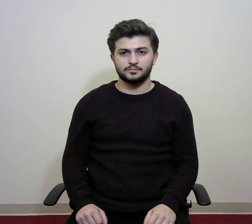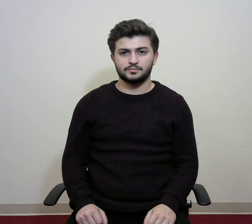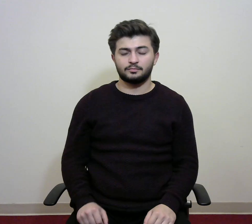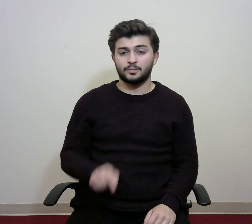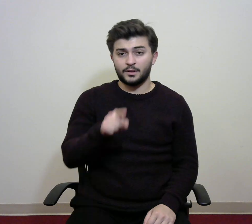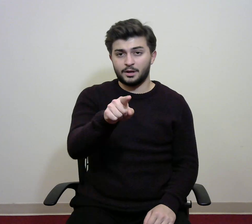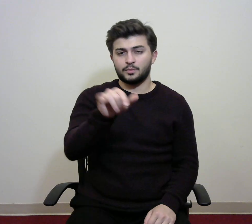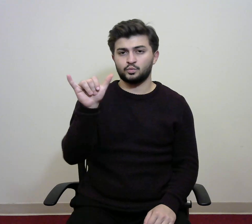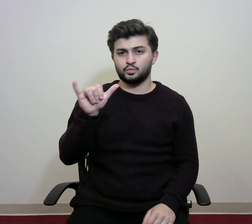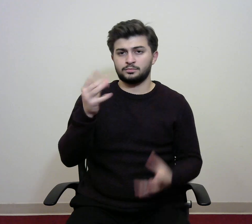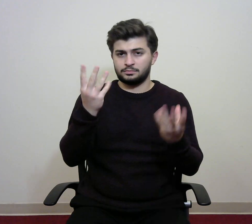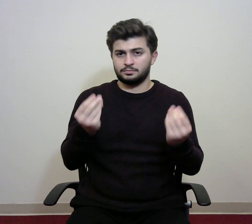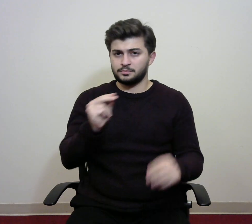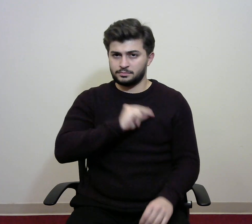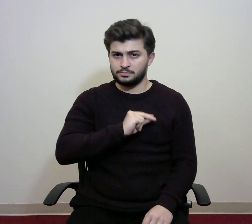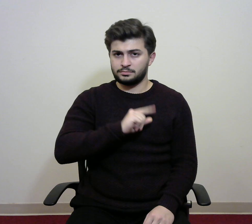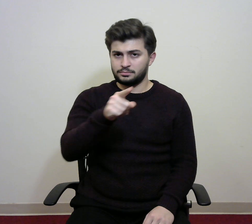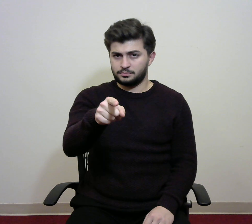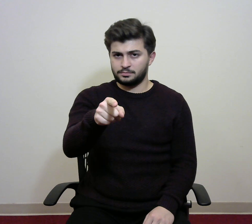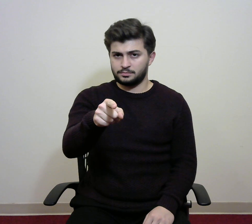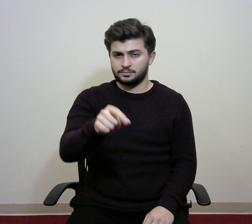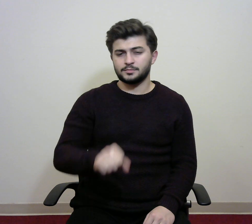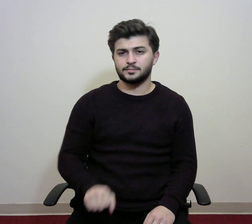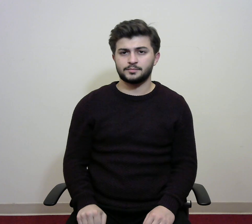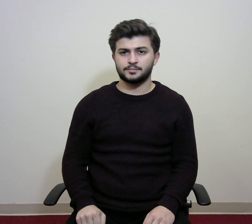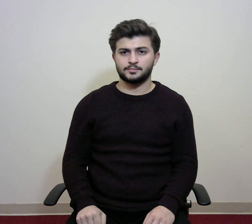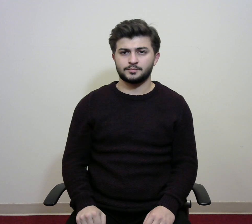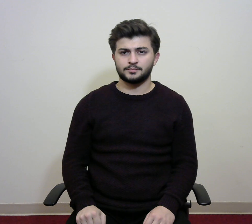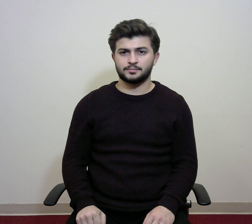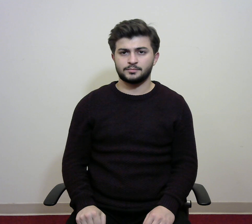Sən şənbə günü işləyirsən?